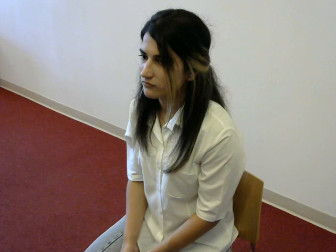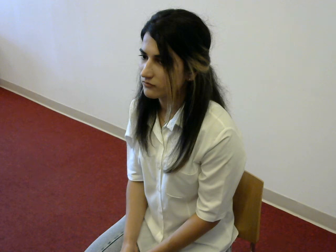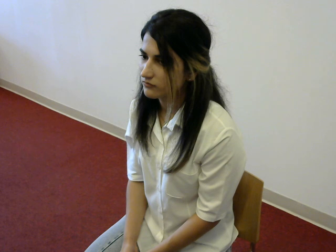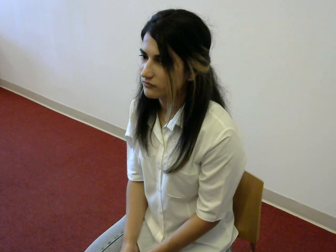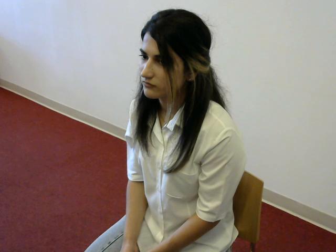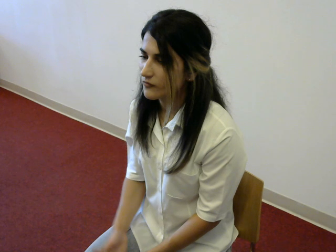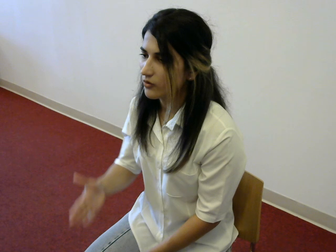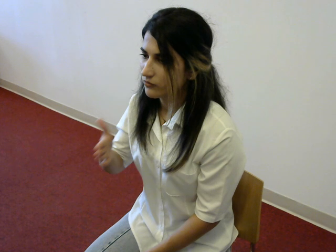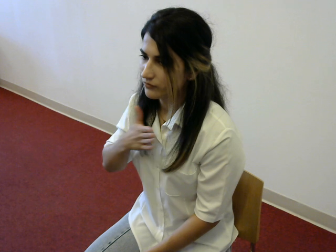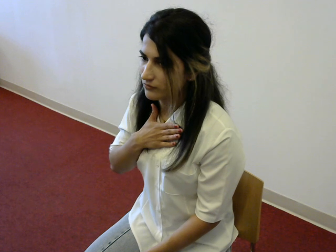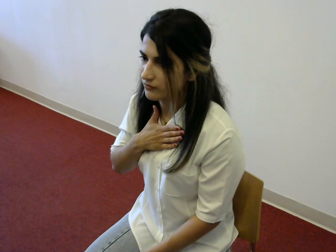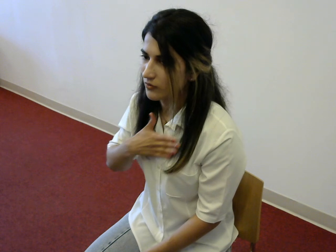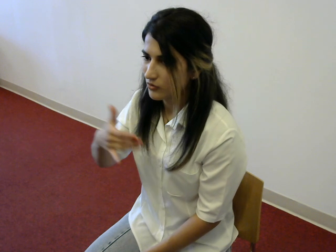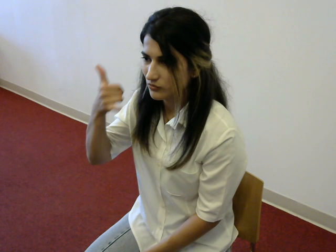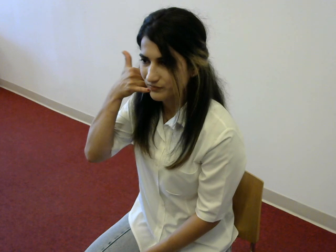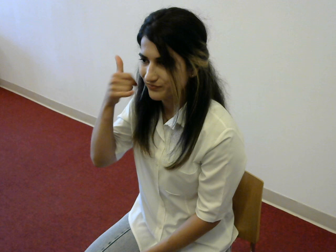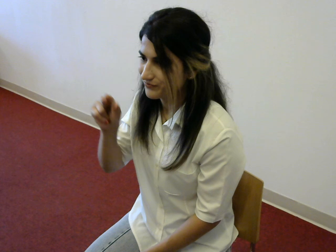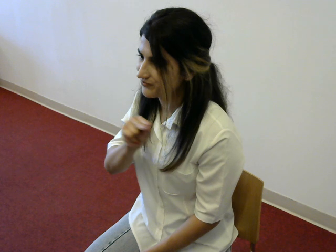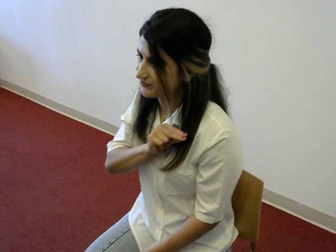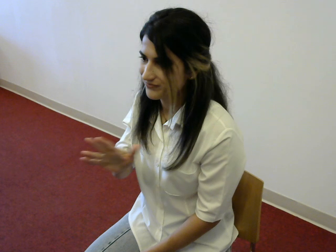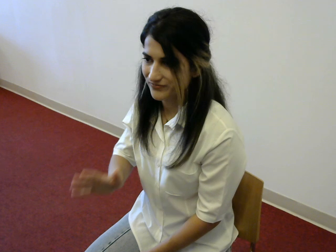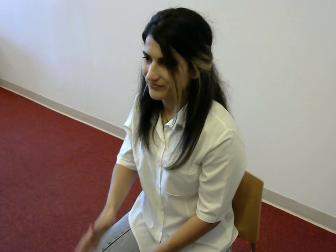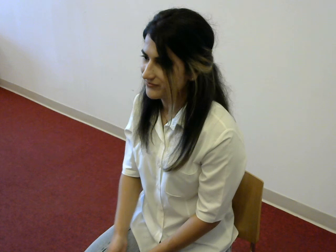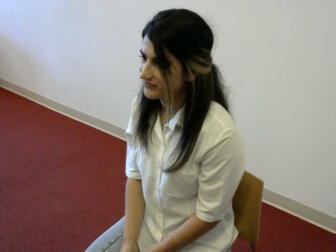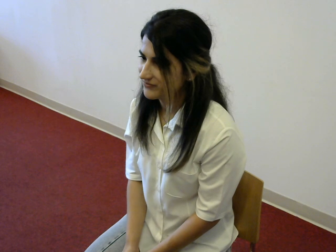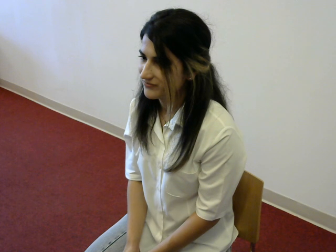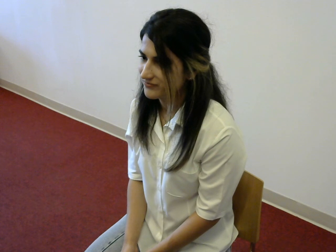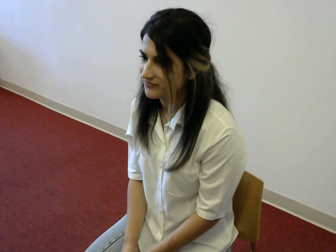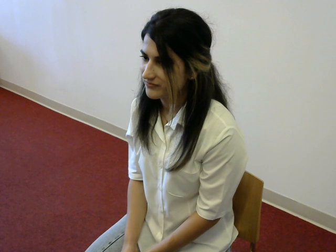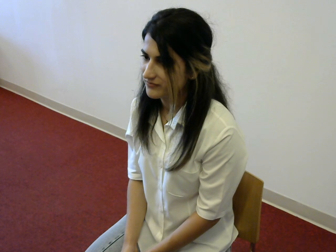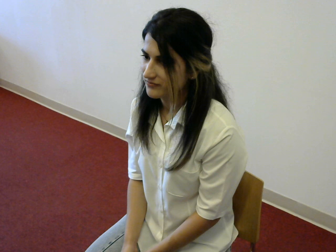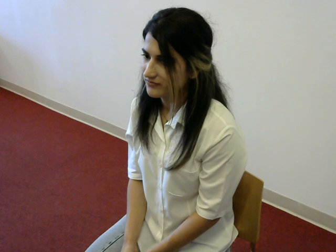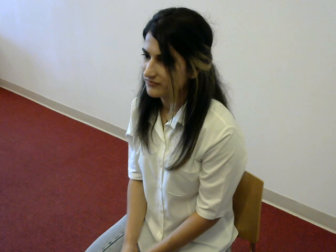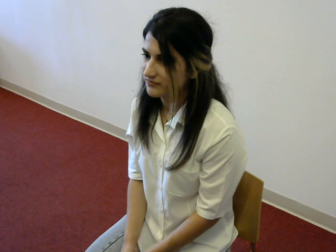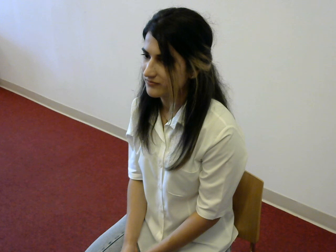Mənim telefonum özümdə deyil